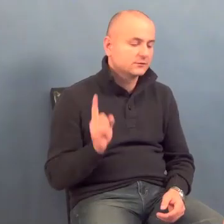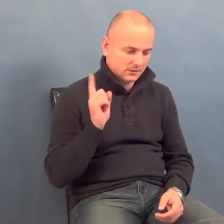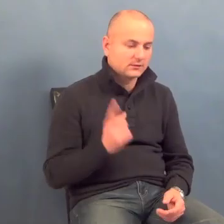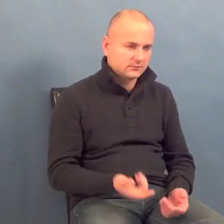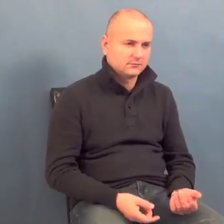Nie wolno.